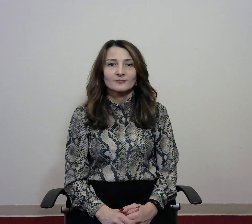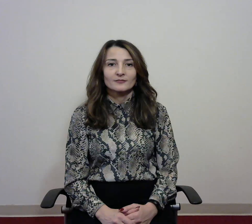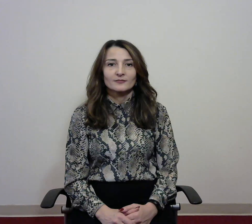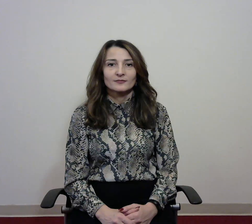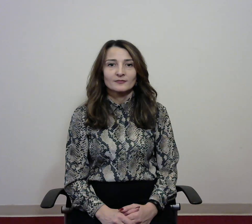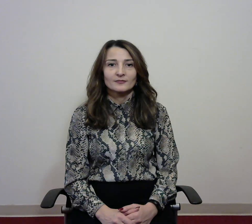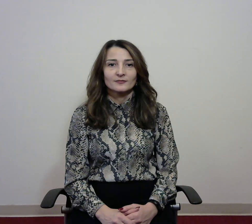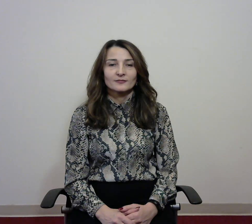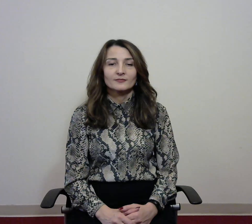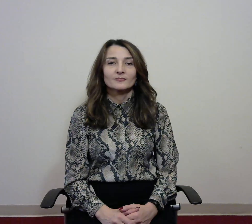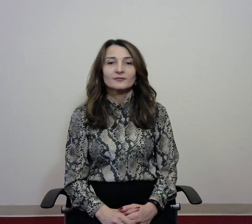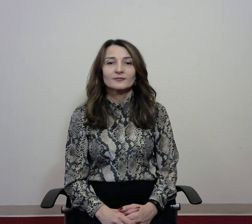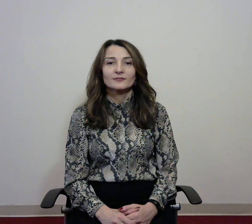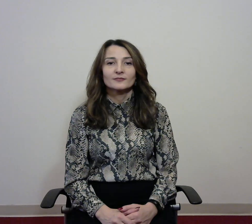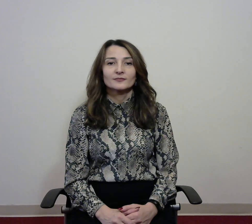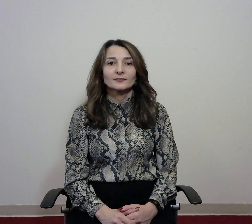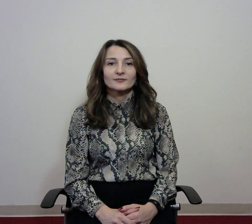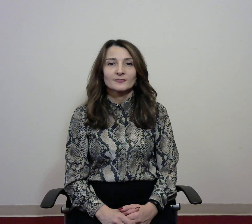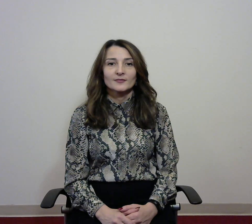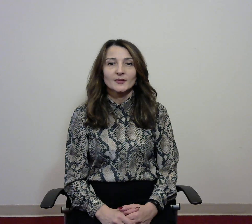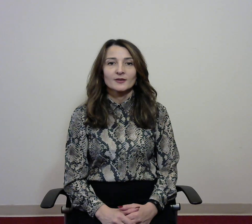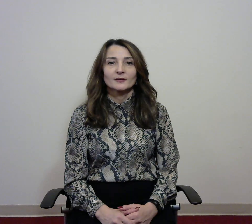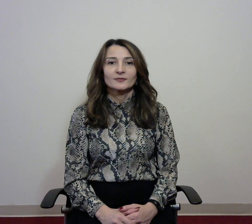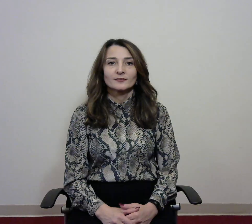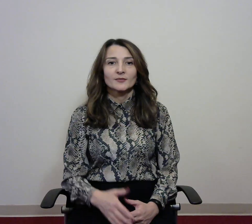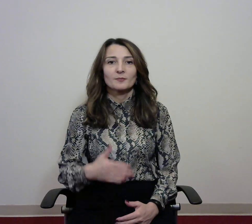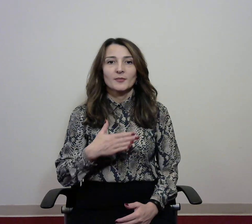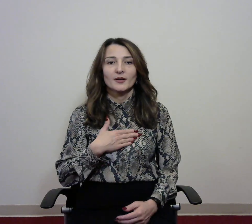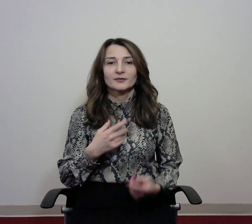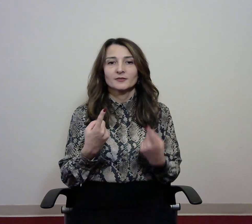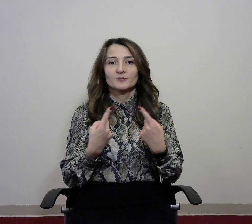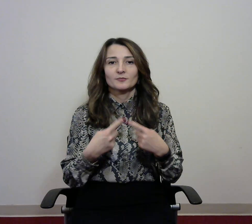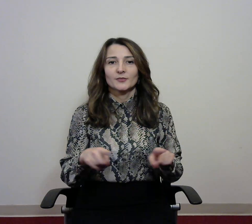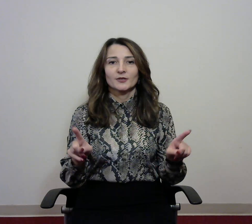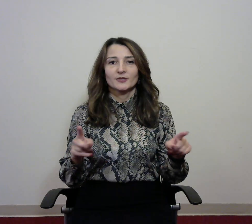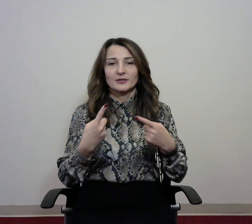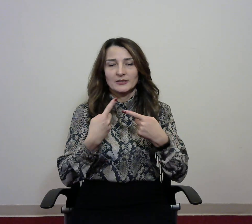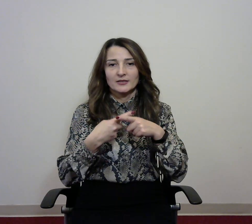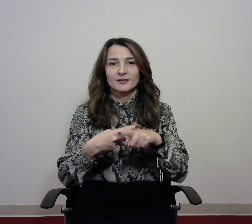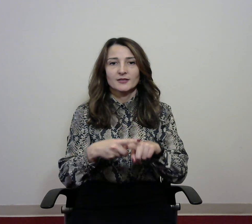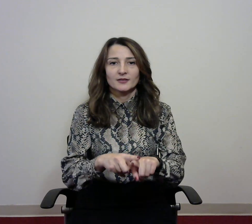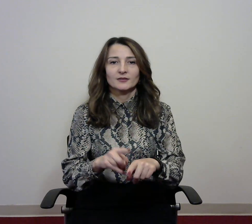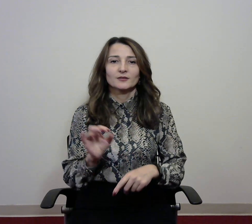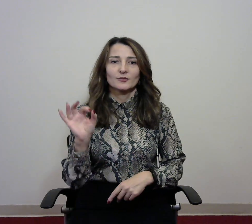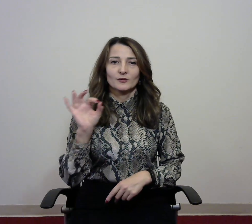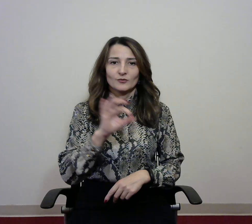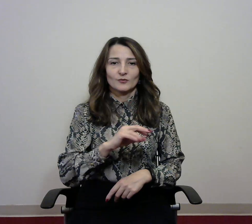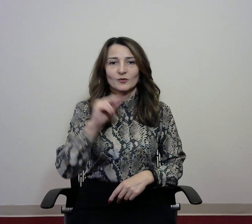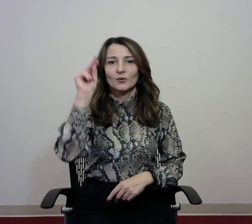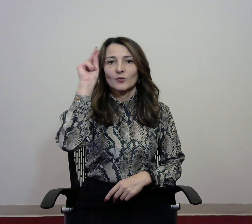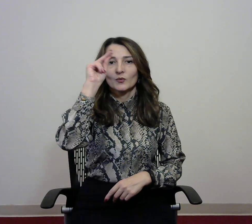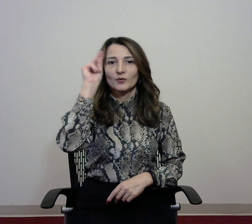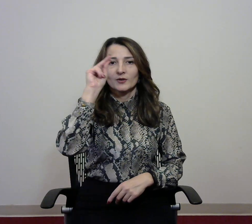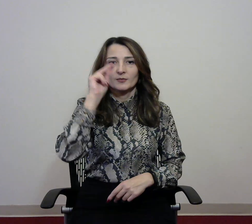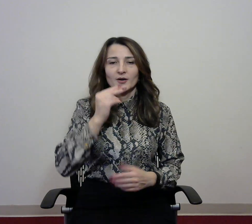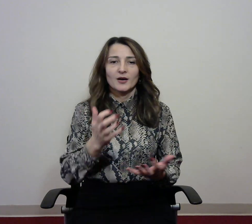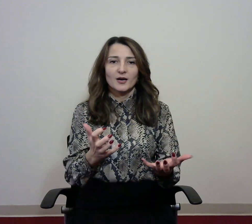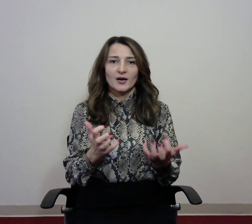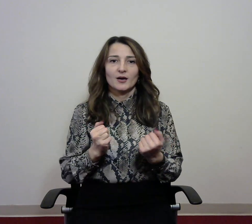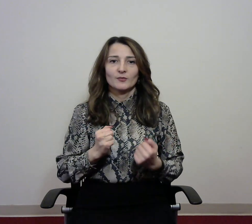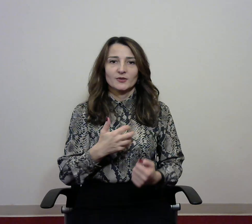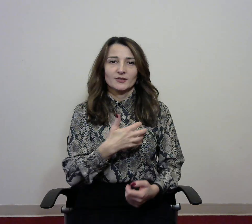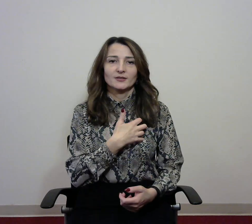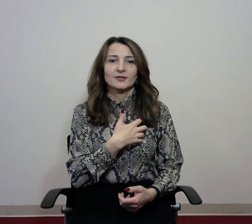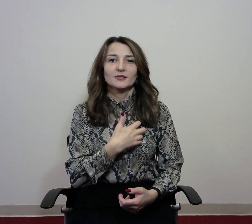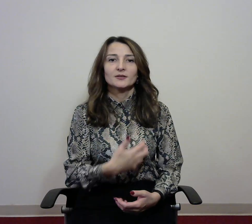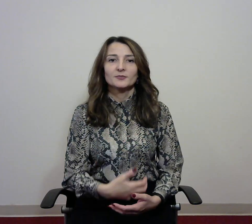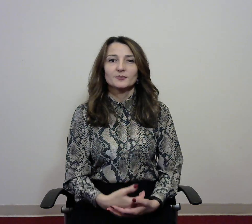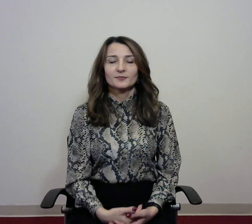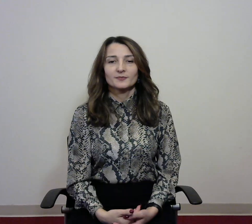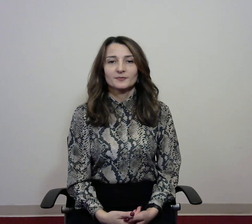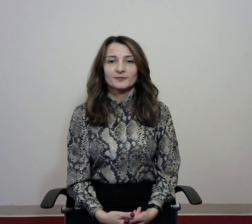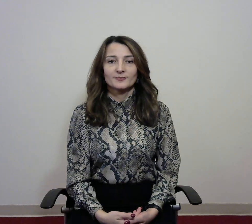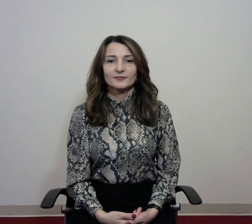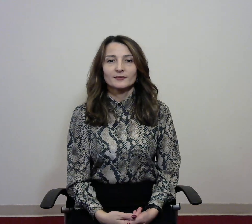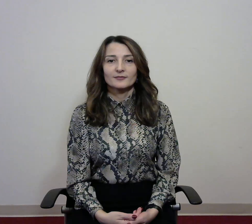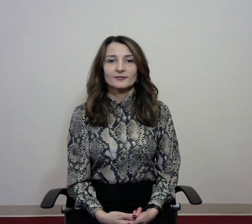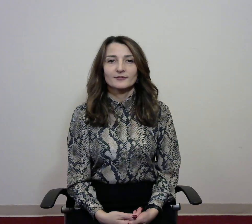Mən fərqli ixtisas üzrə təhsil almaq istəyirəm